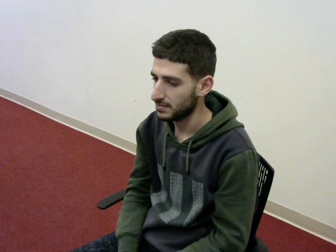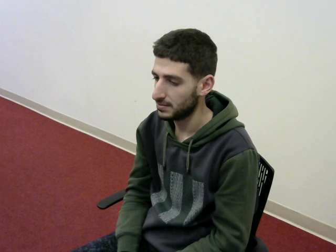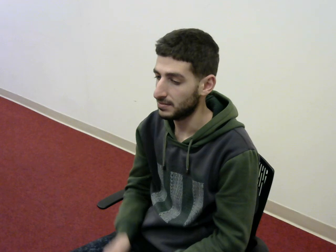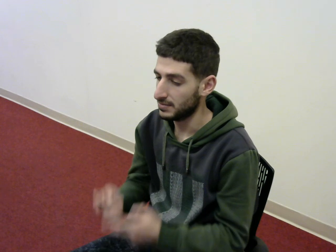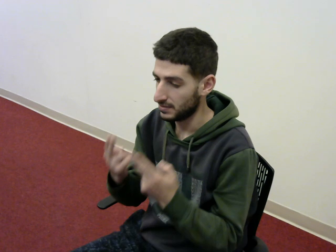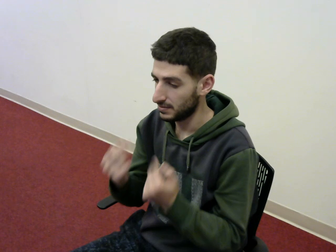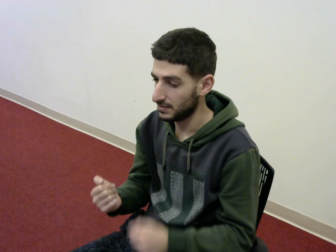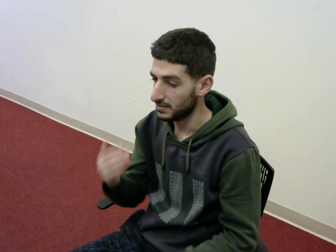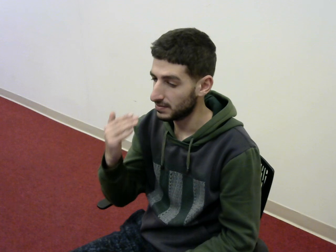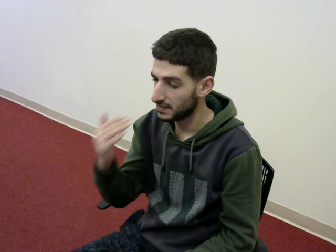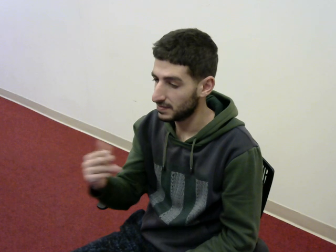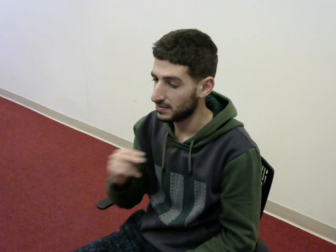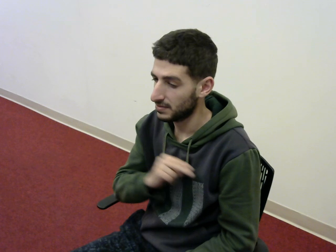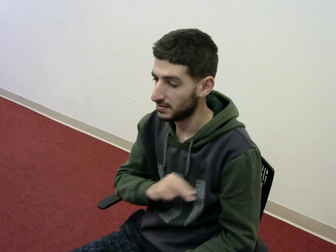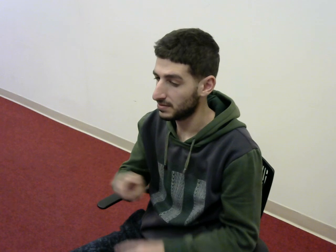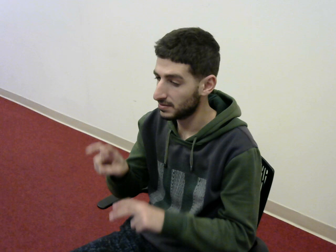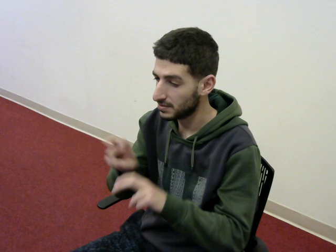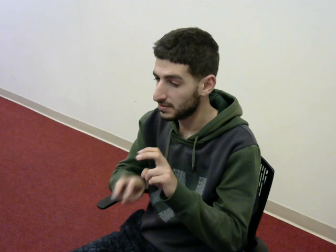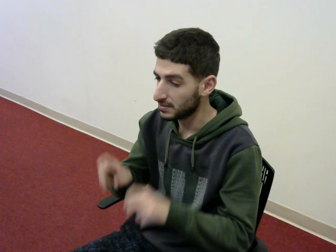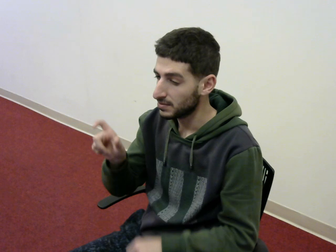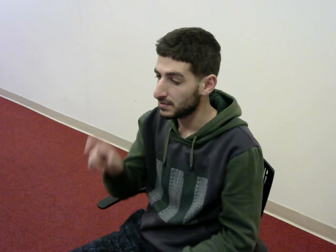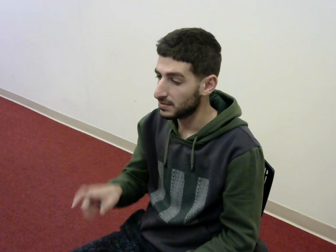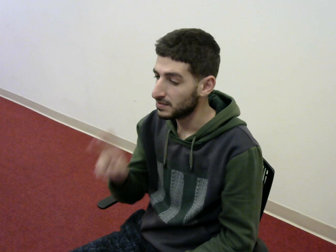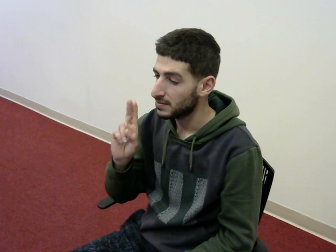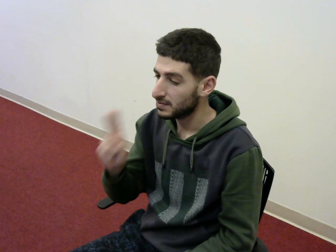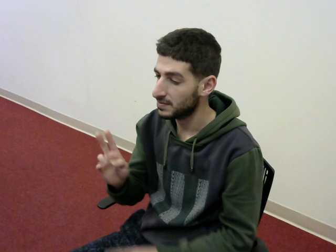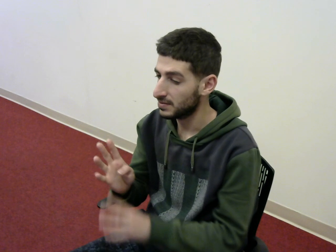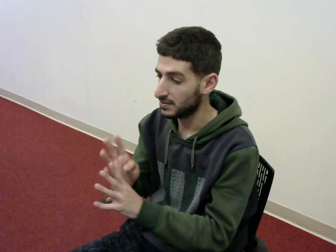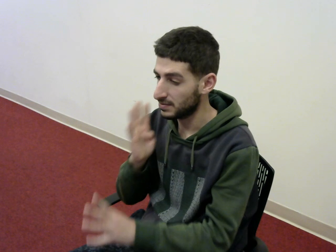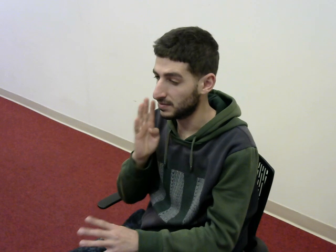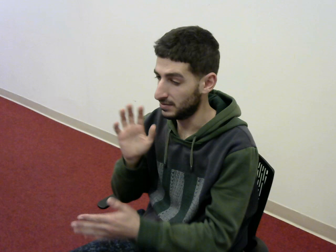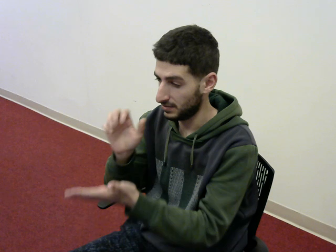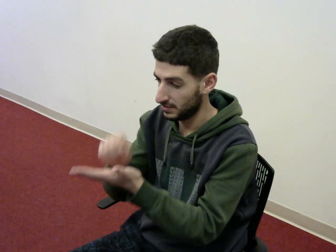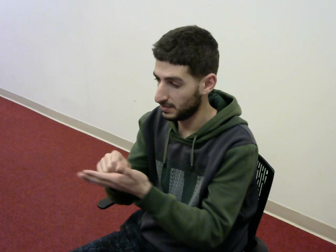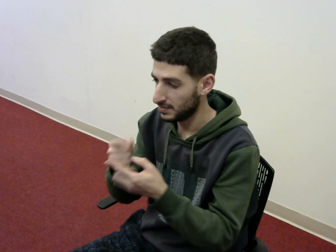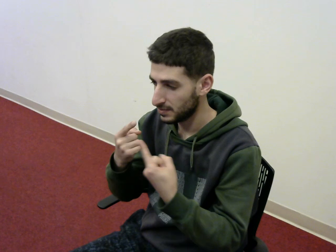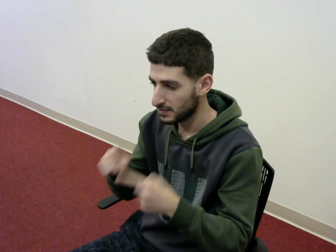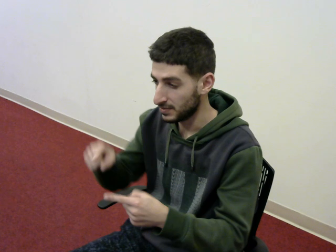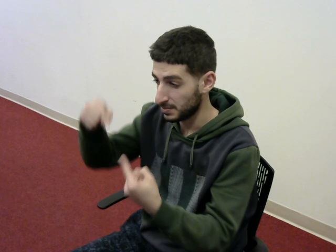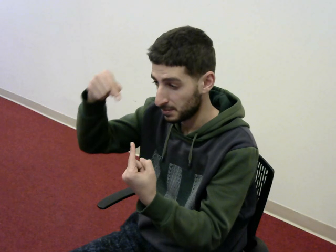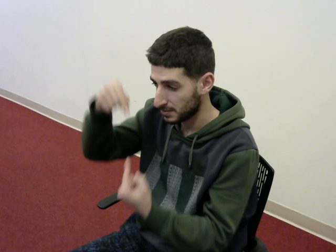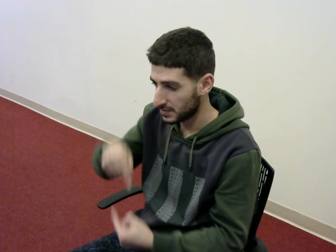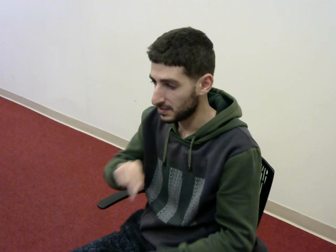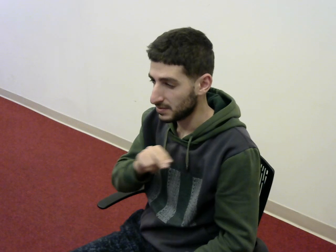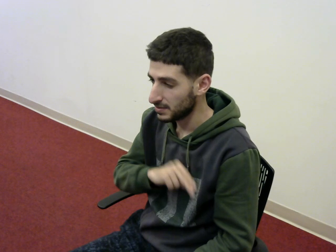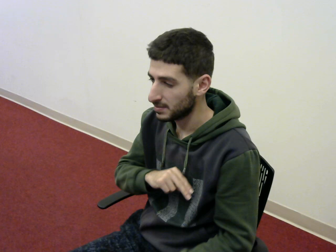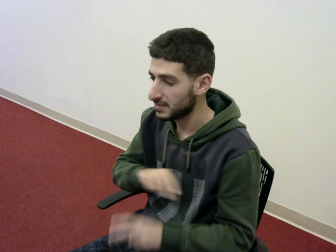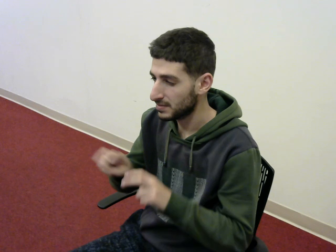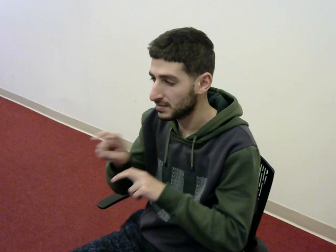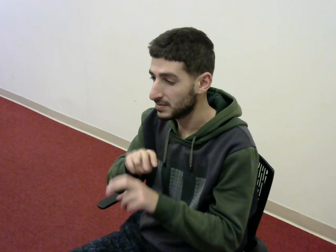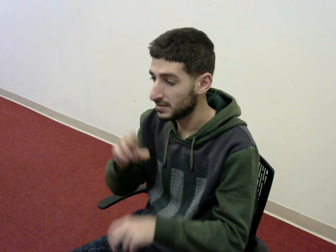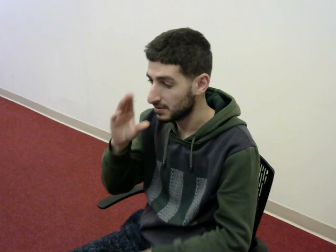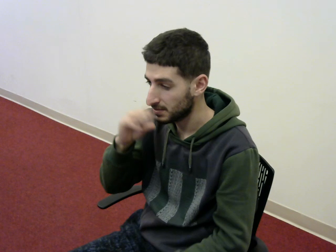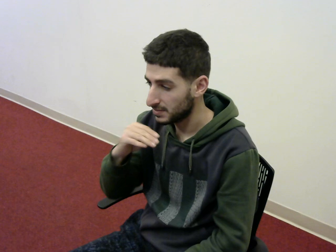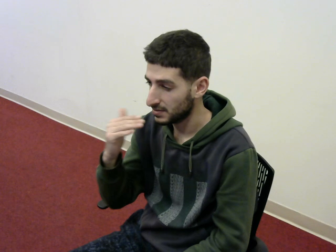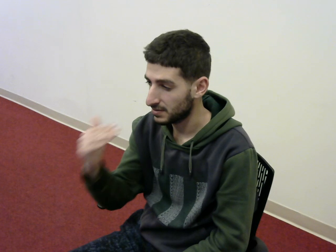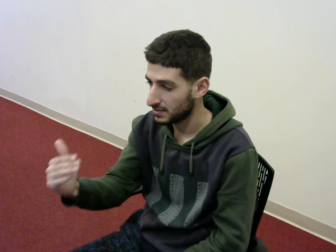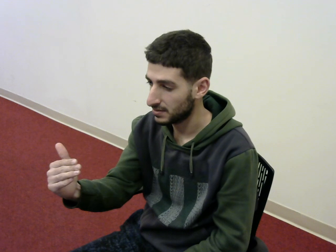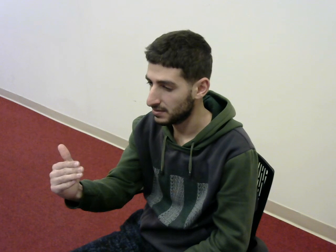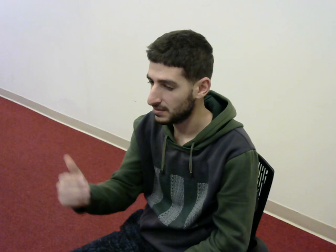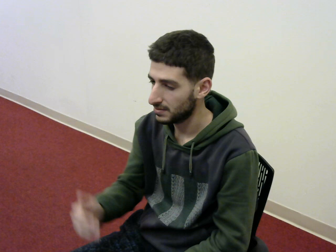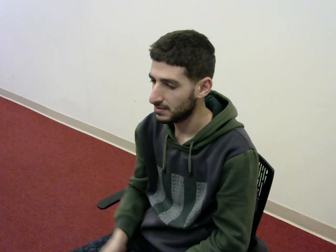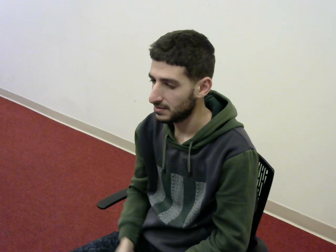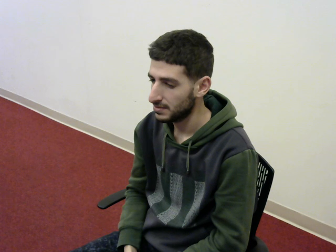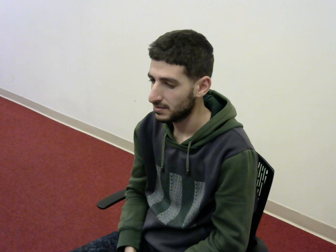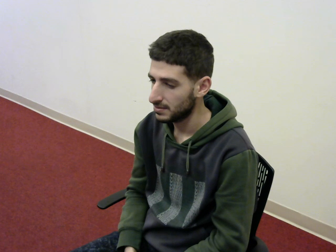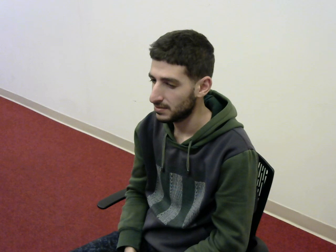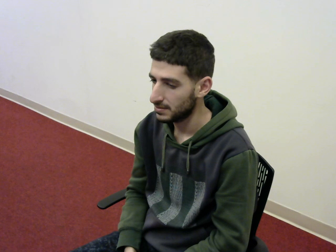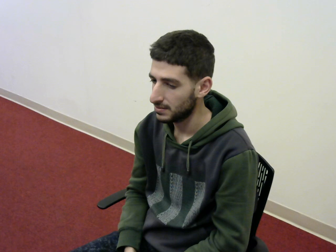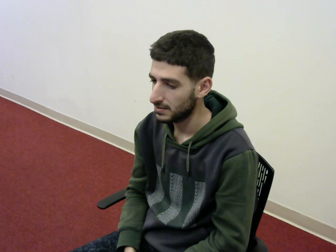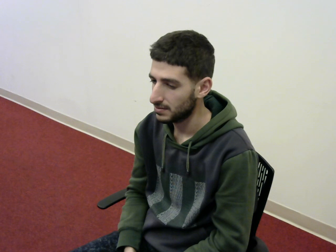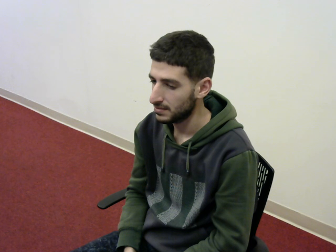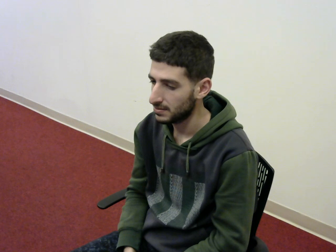Bəli, siz İş axtaran şəxs kimi növbə tutub başqa uyğun işlər axtara bilərsiniz